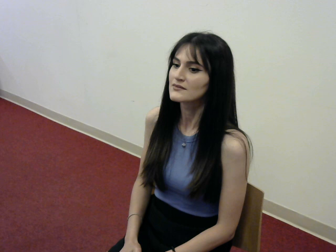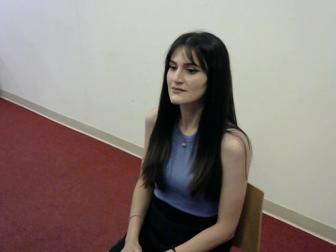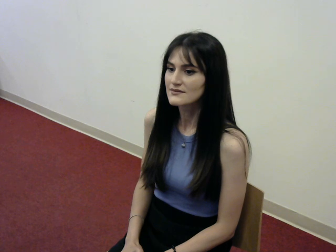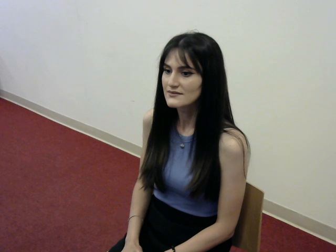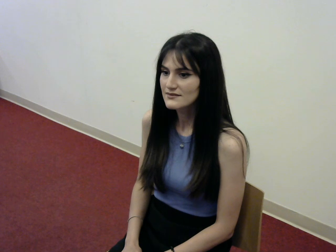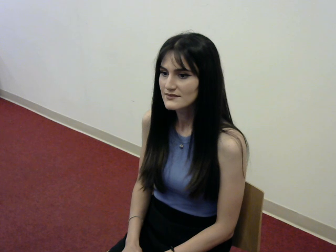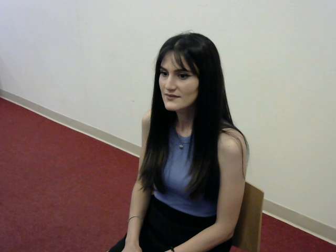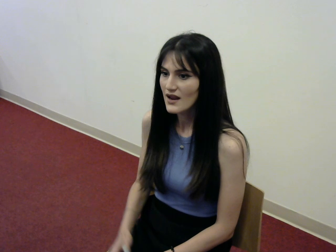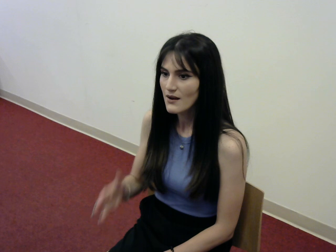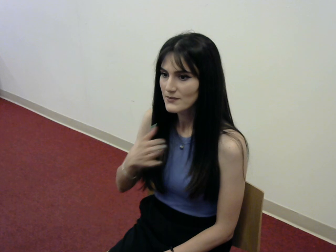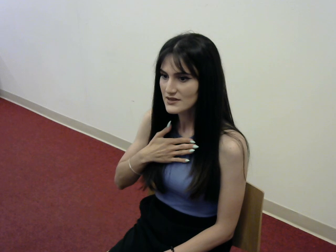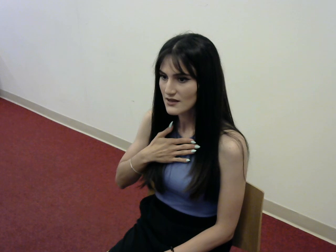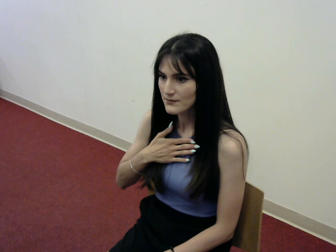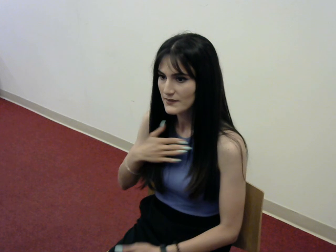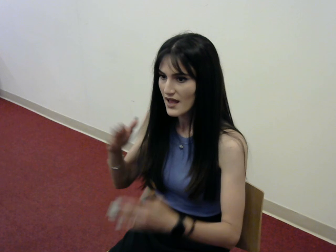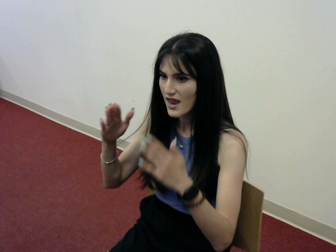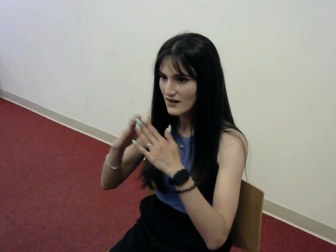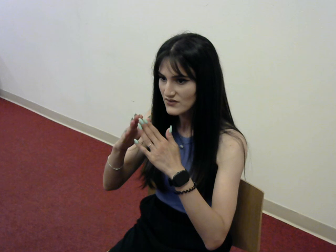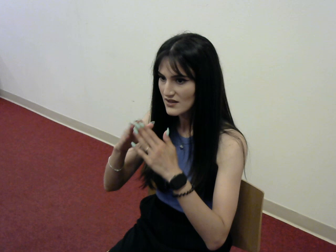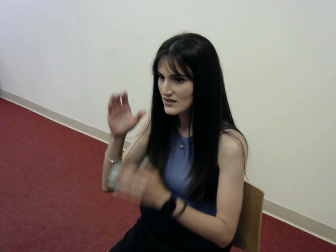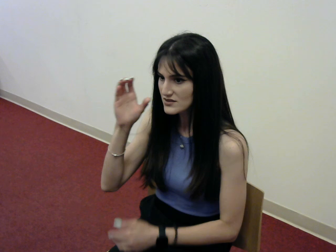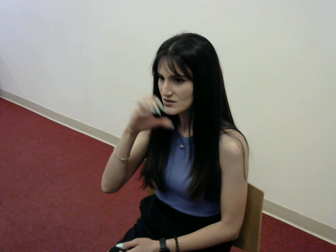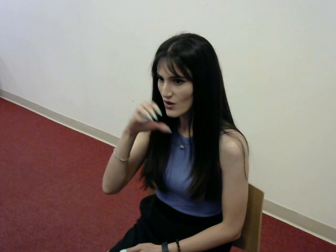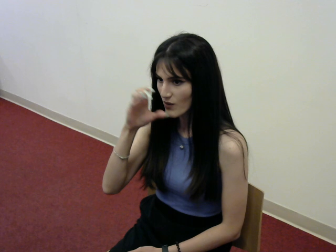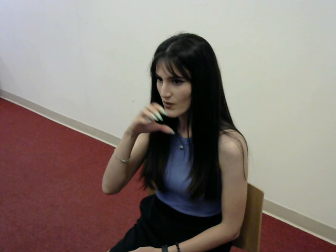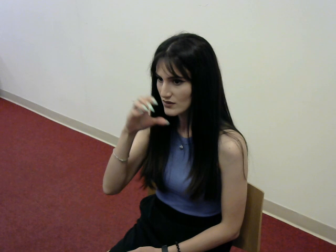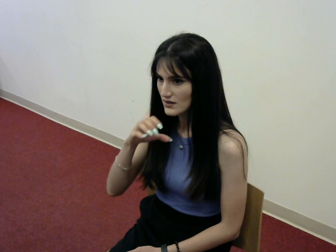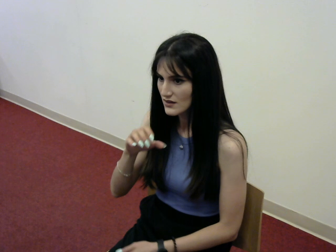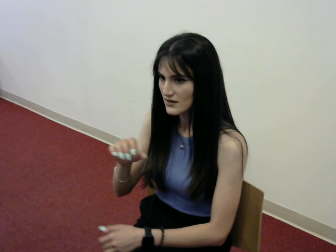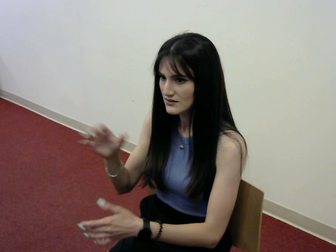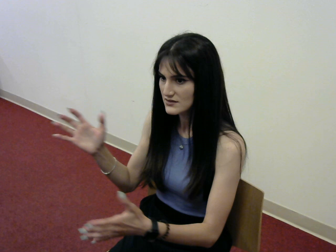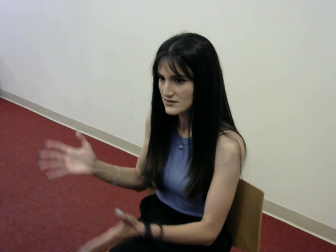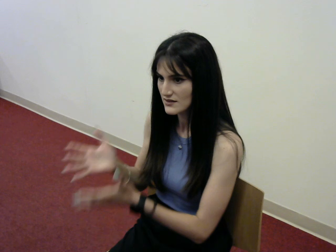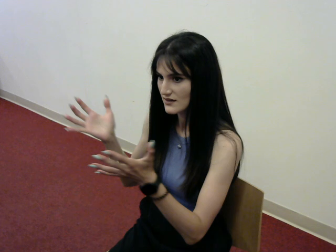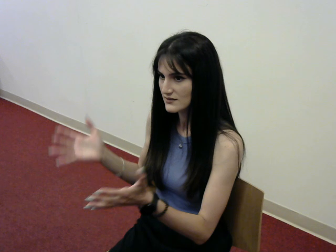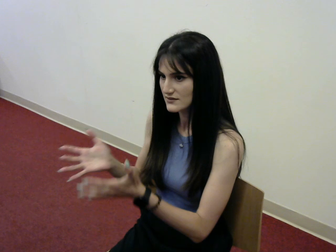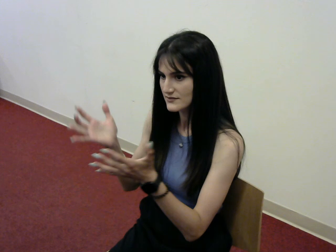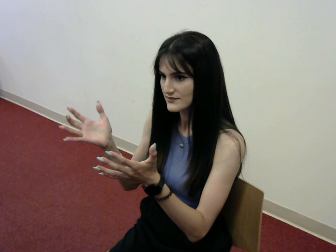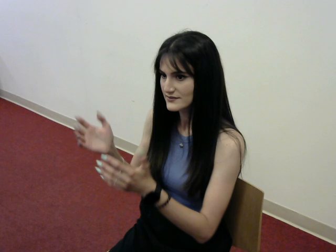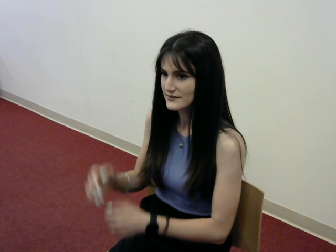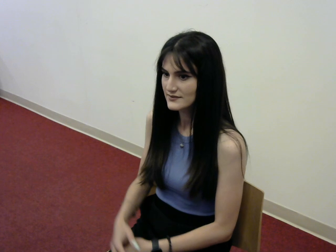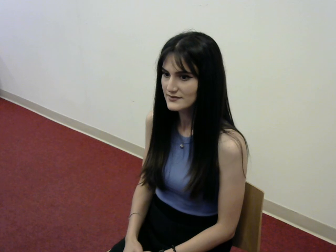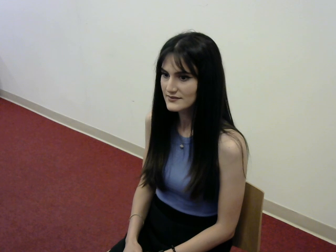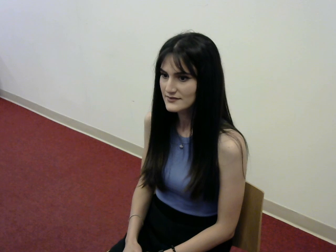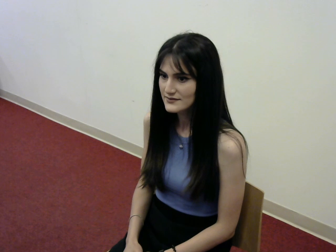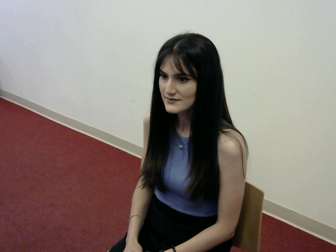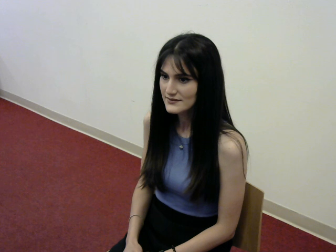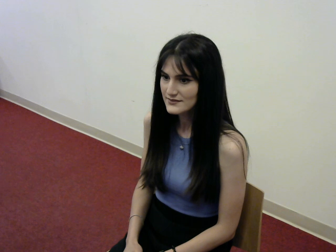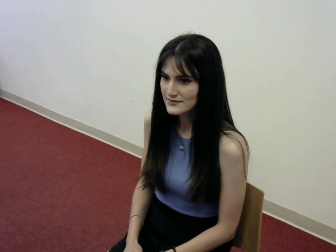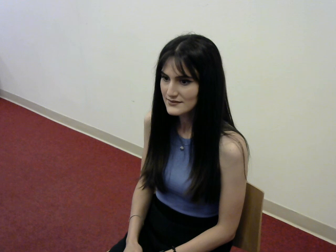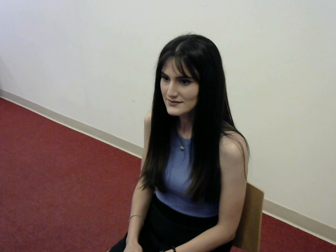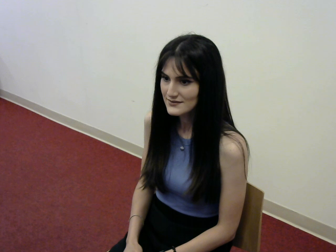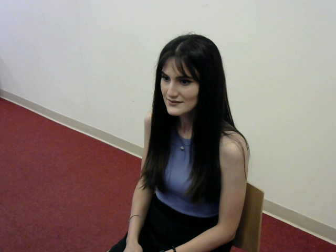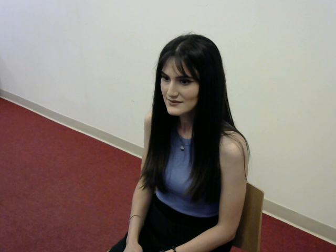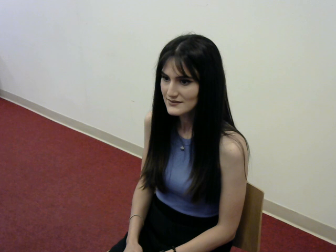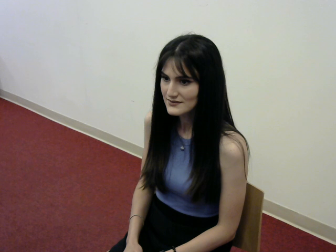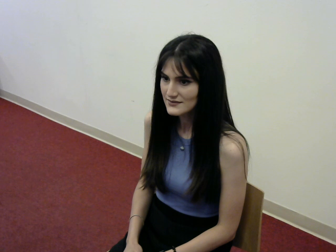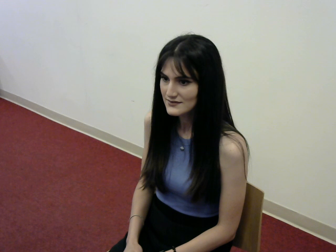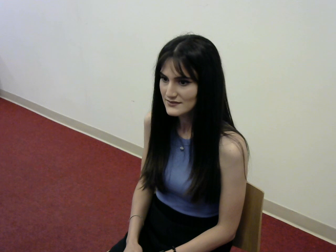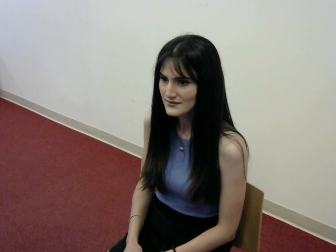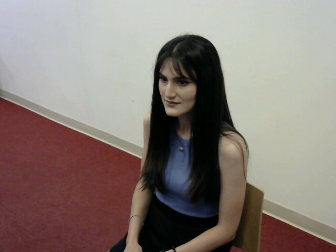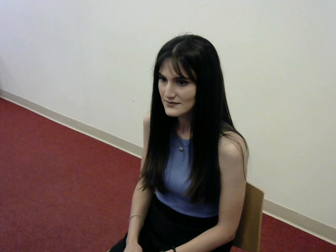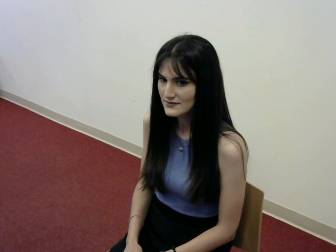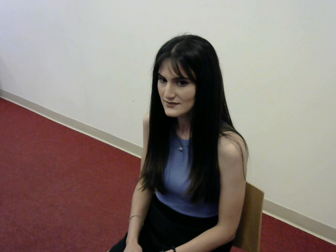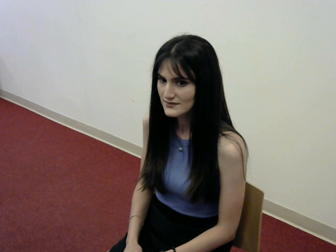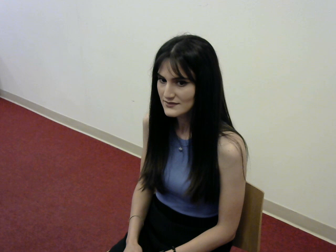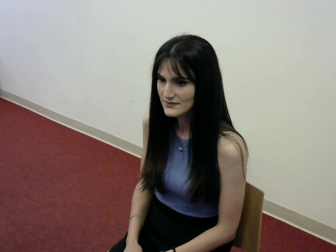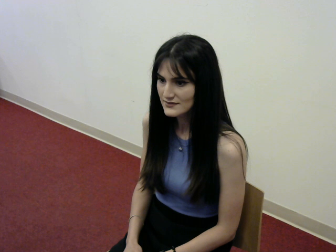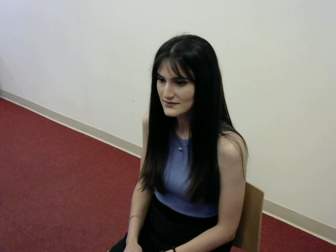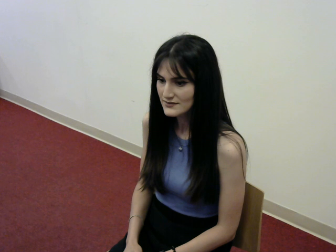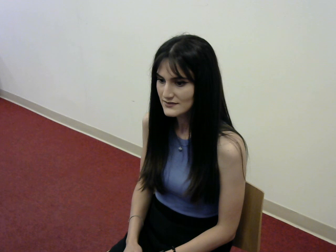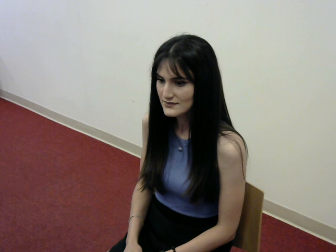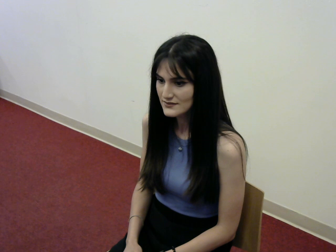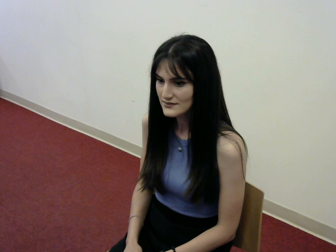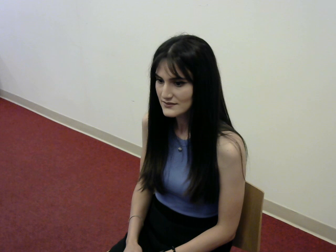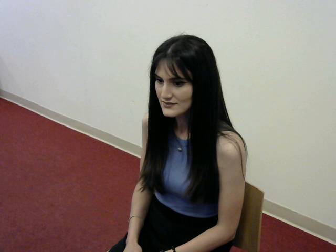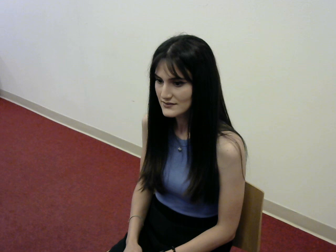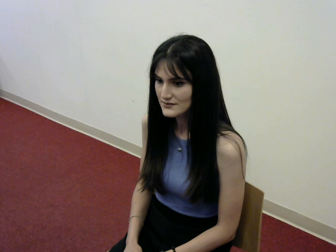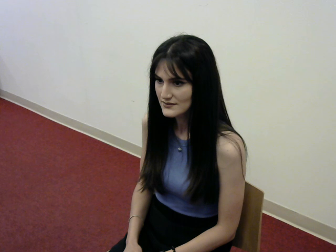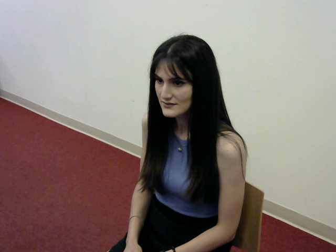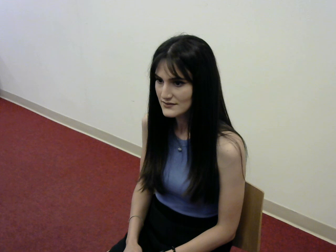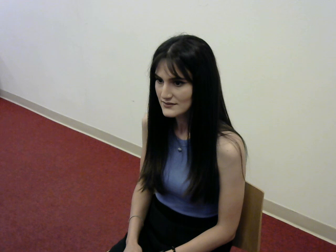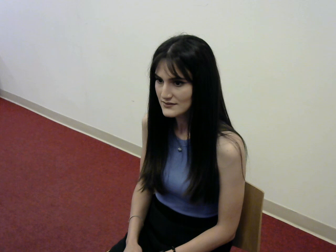Mən evdə it saxlayıram